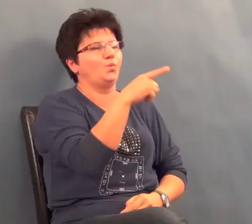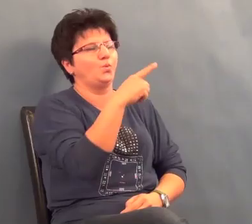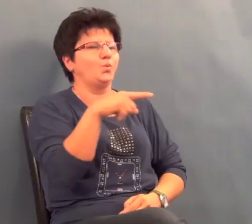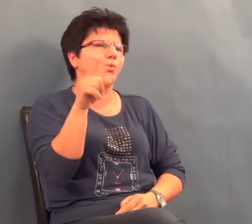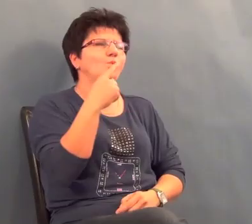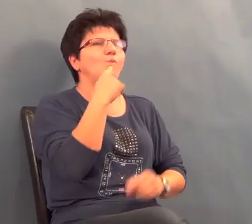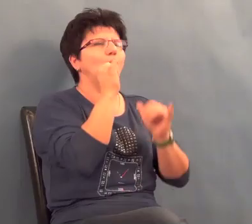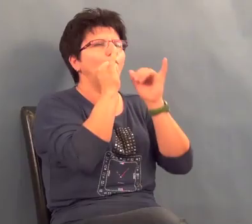Nuci.